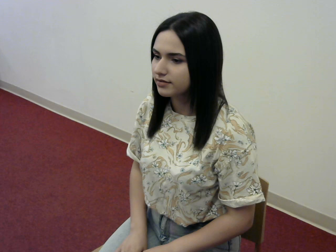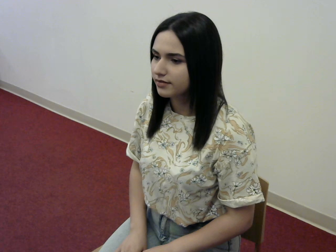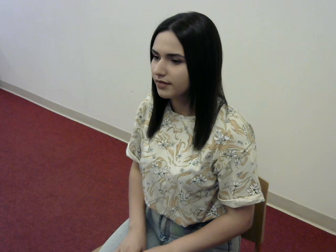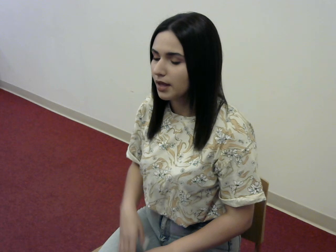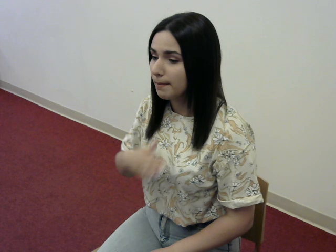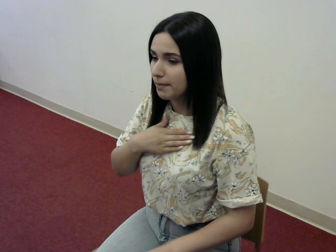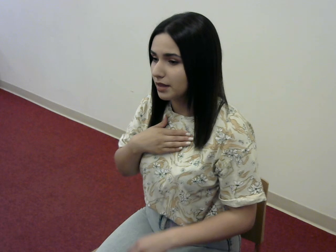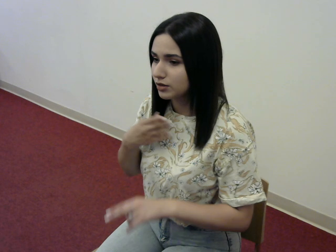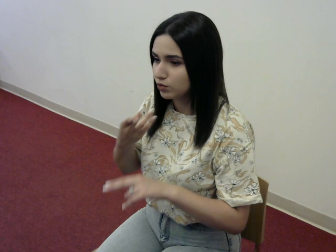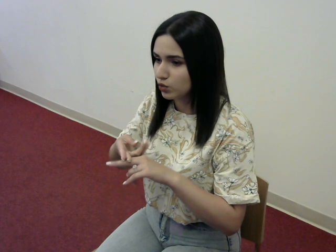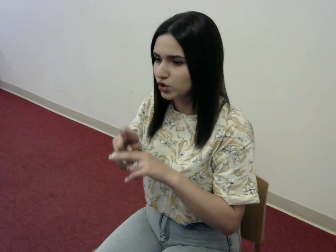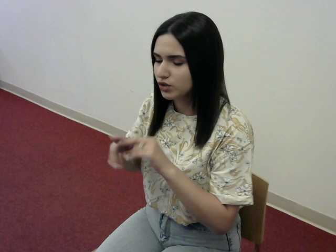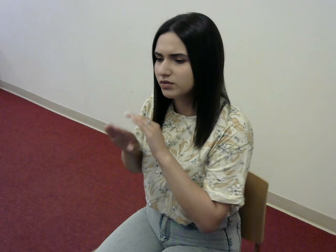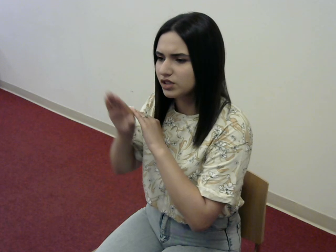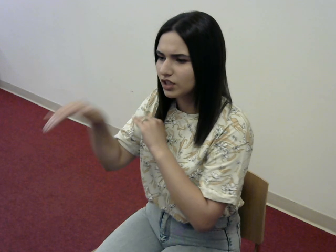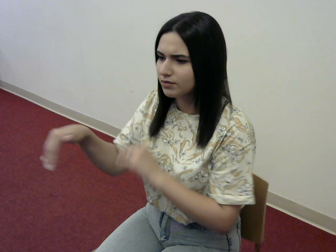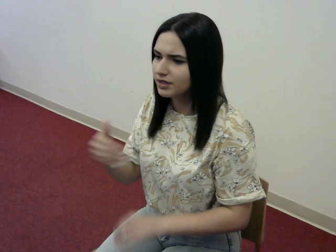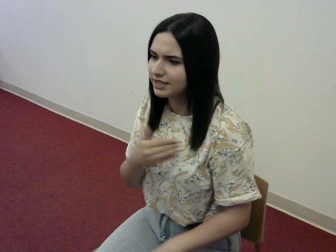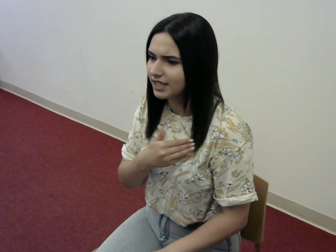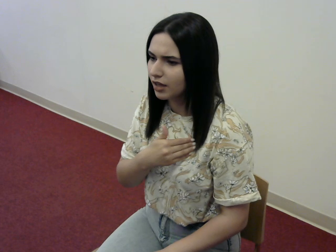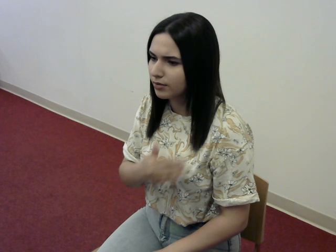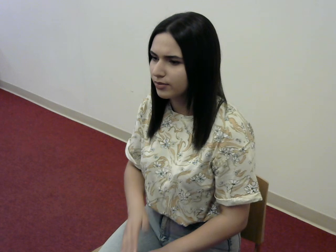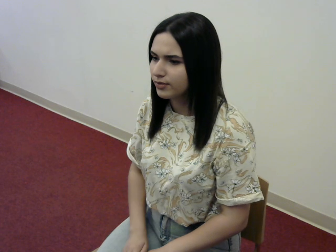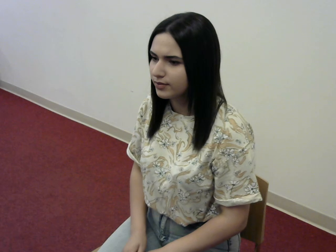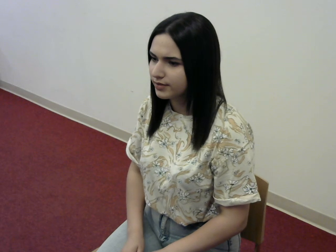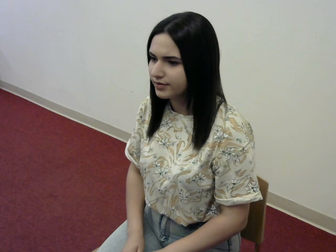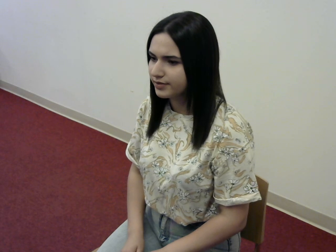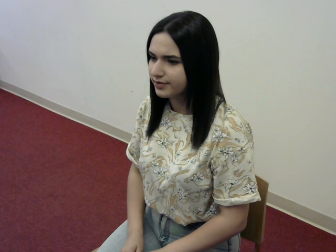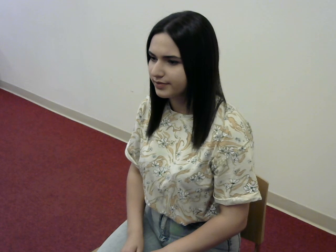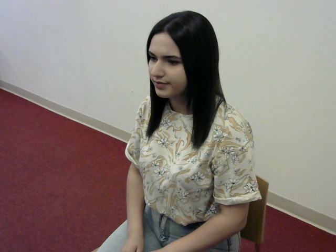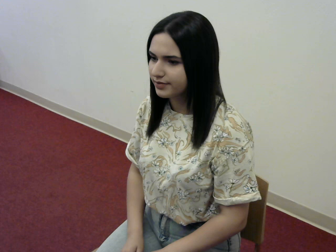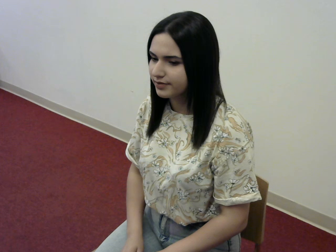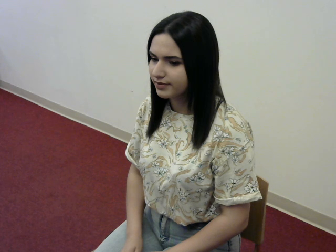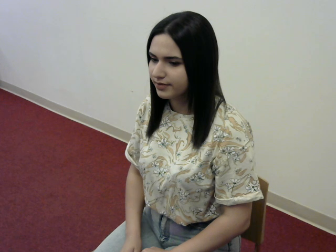Mən burdan getmək istəyirəm